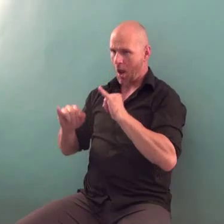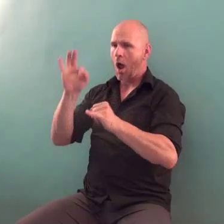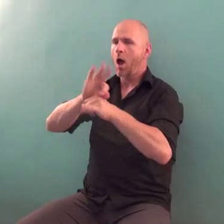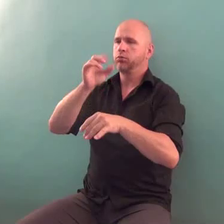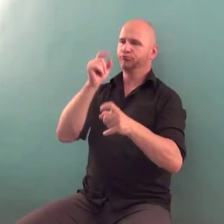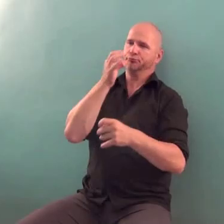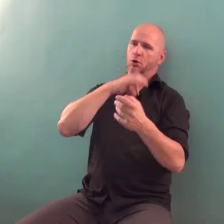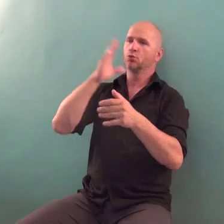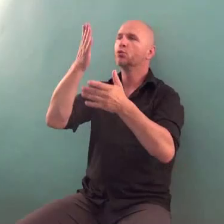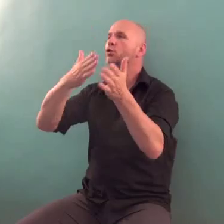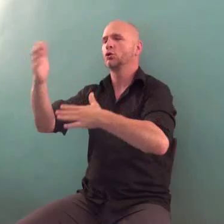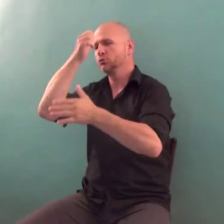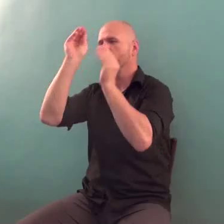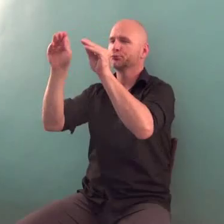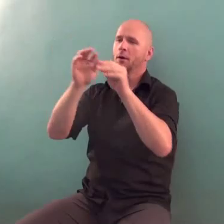Akurat wychodzi pani i widzi gotową szybę.